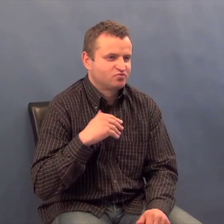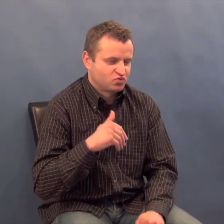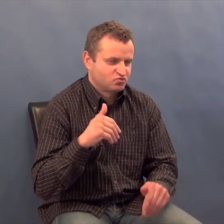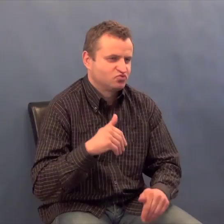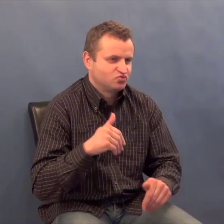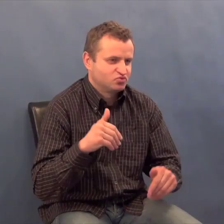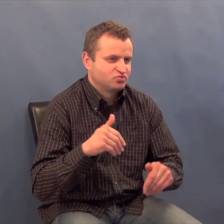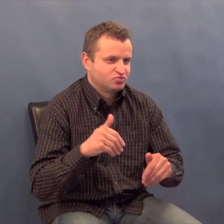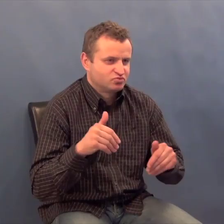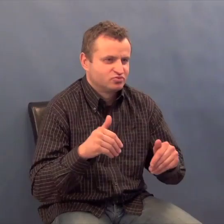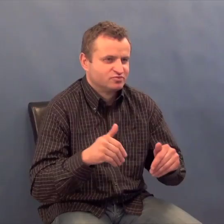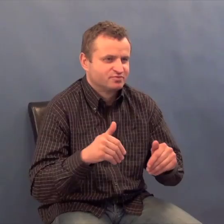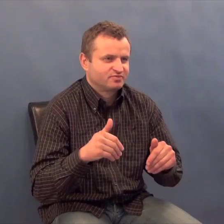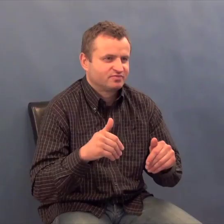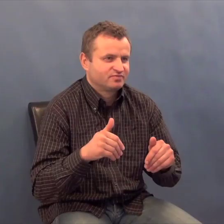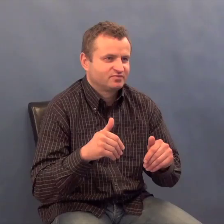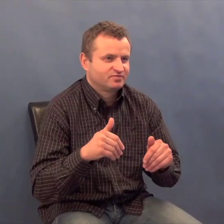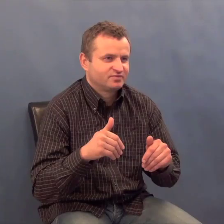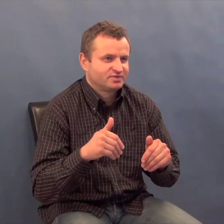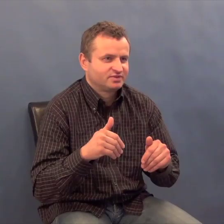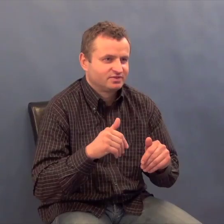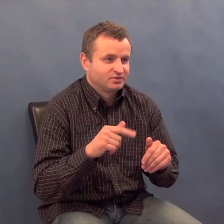Mogę, mogę.